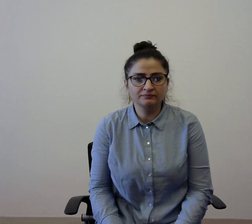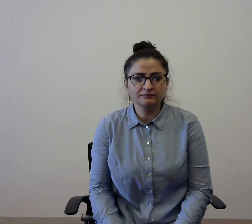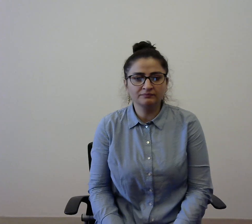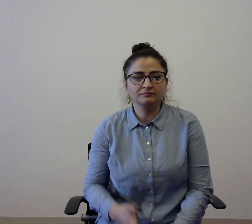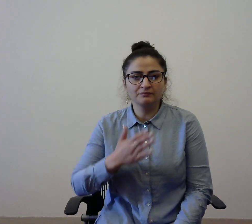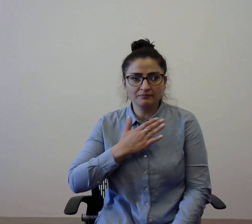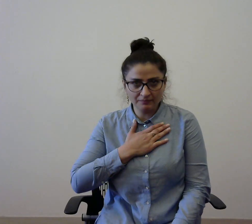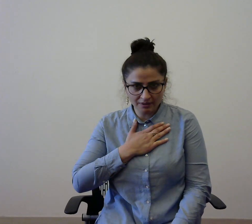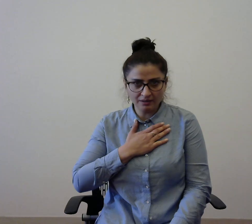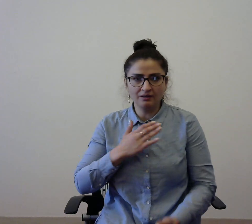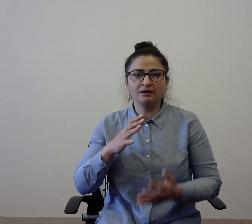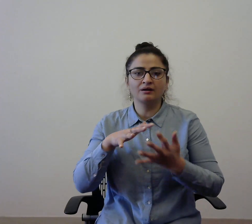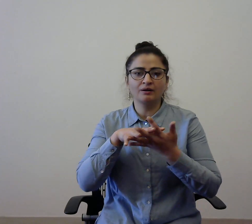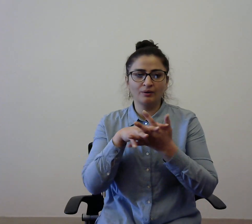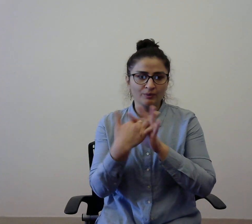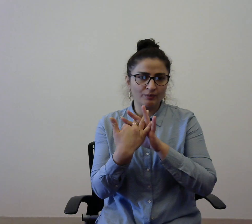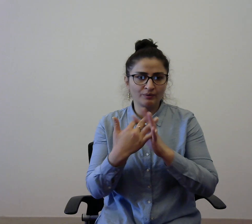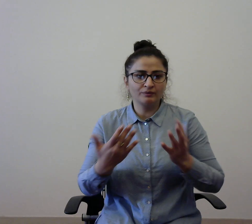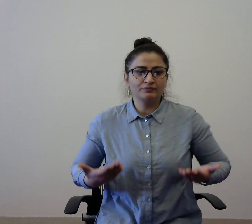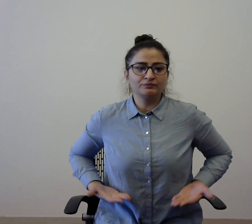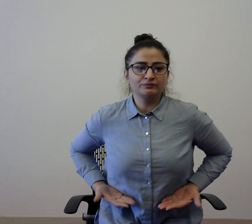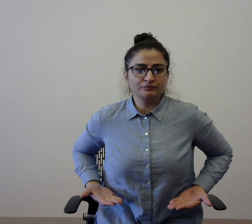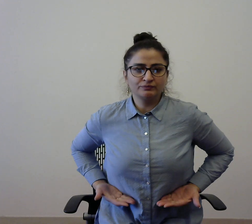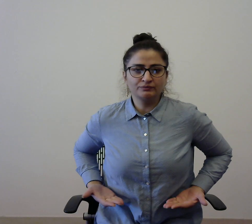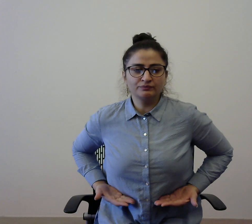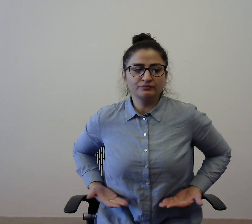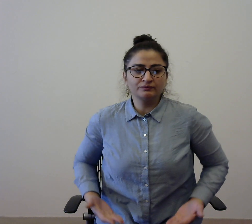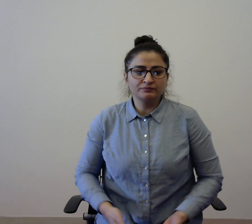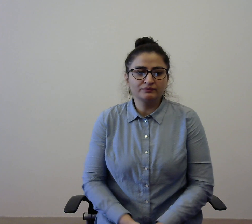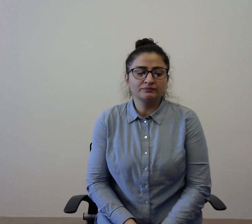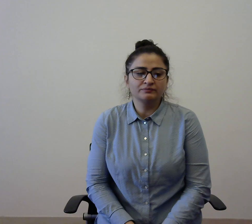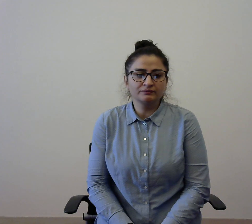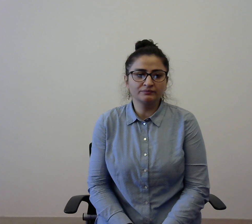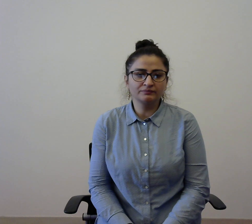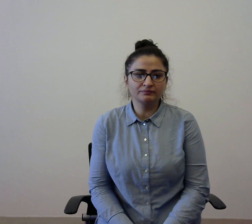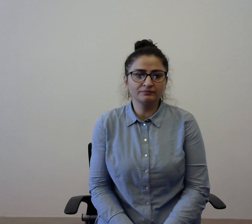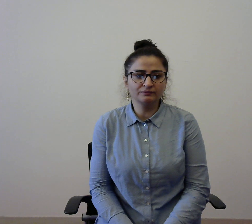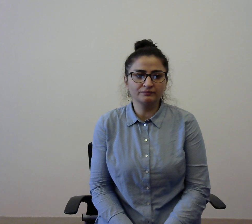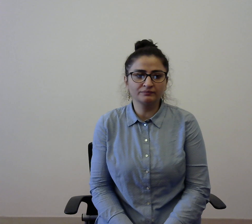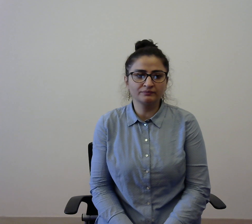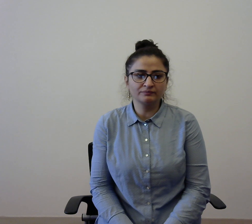Mən rayonda yaşayıram